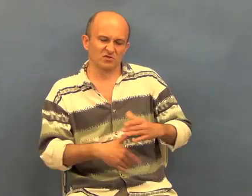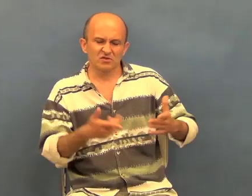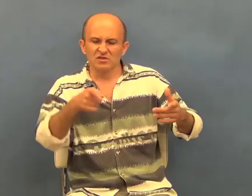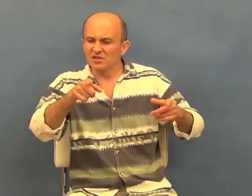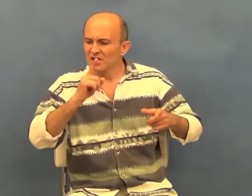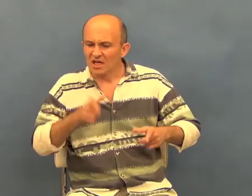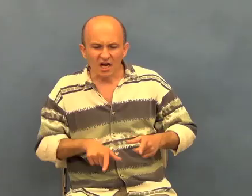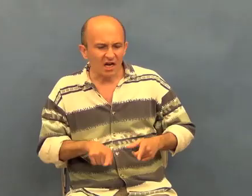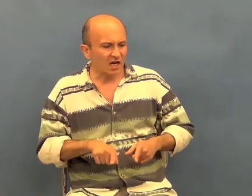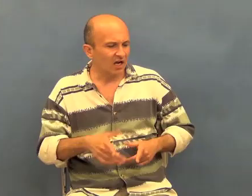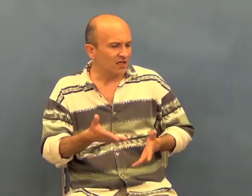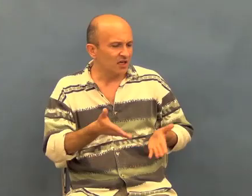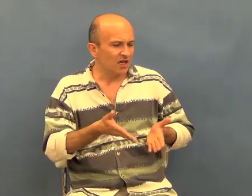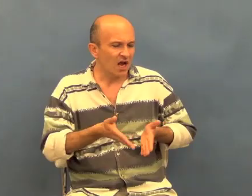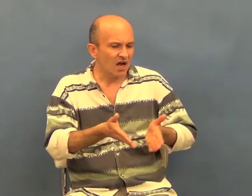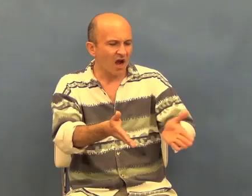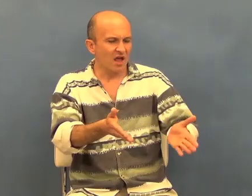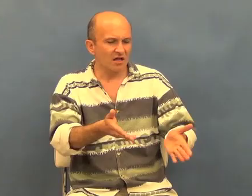To prawdziwy znak, który może stać przy drodze.